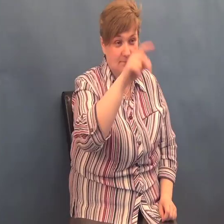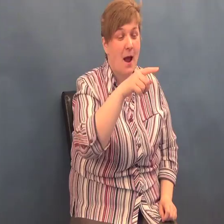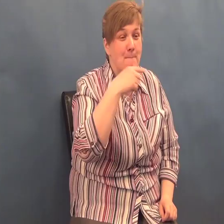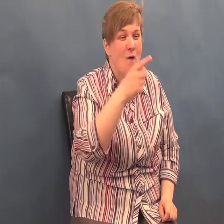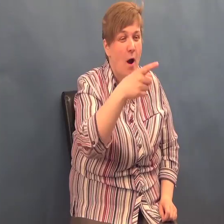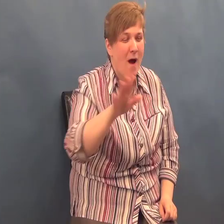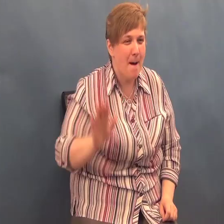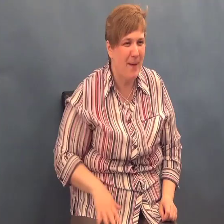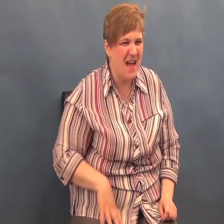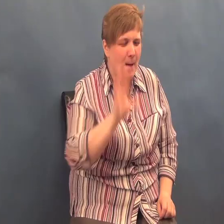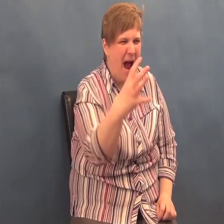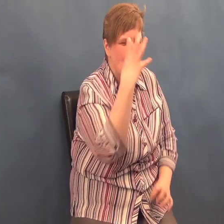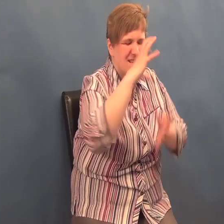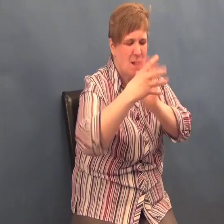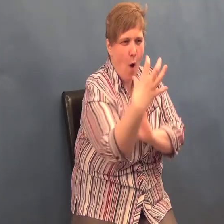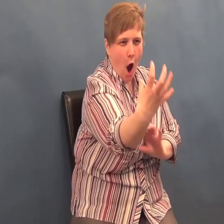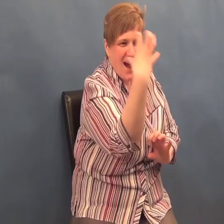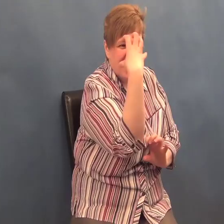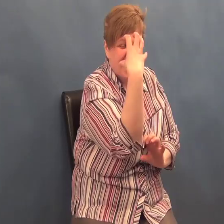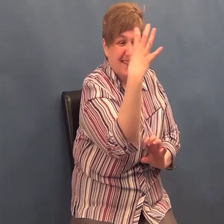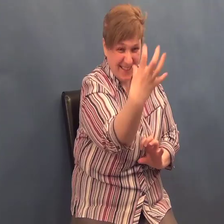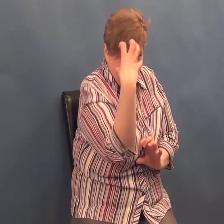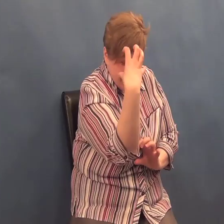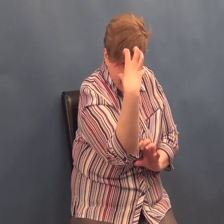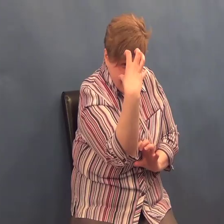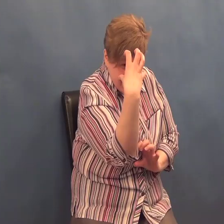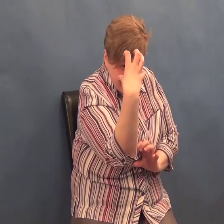Mówiłam o tym, że pies miał włożoną głowę do słoika.